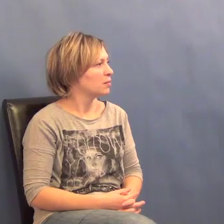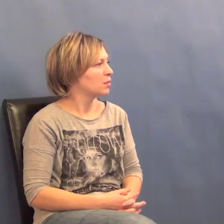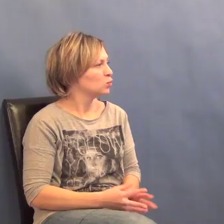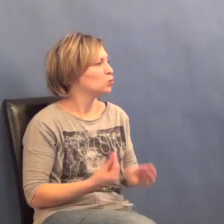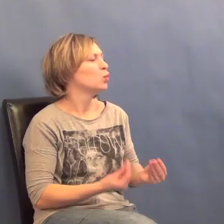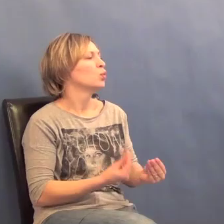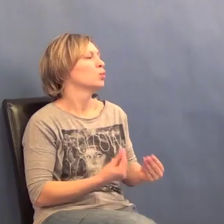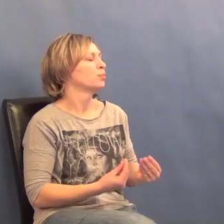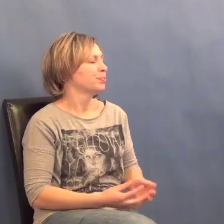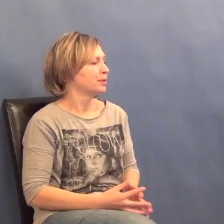Super!